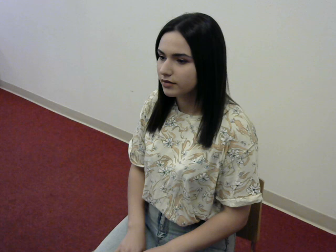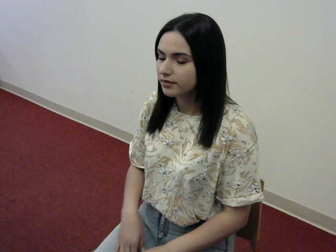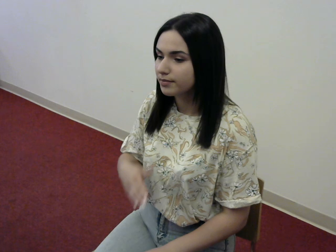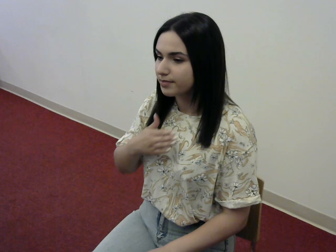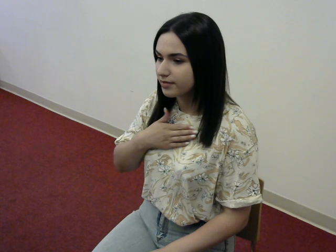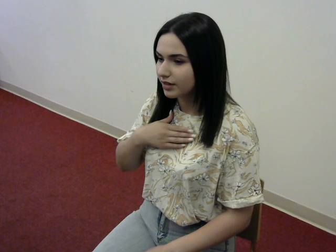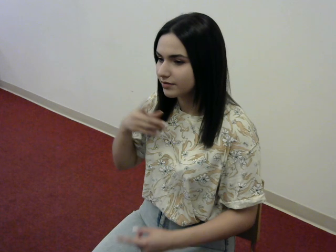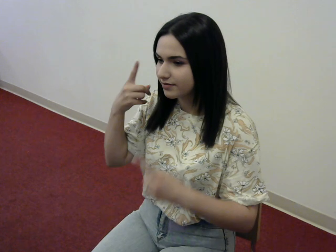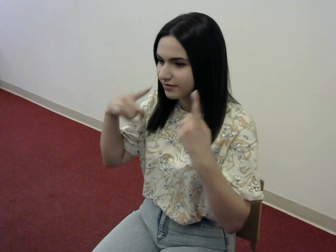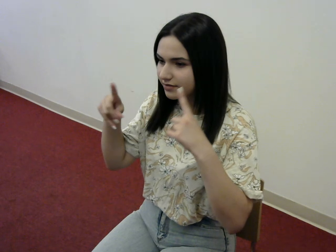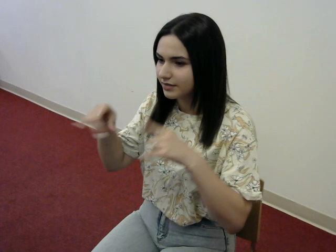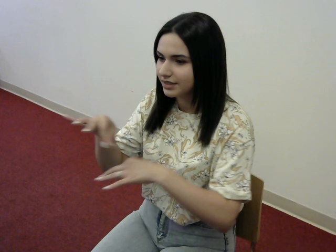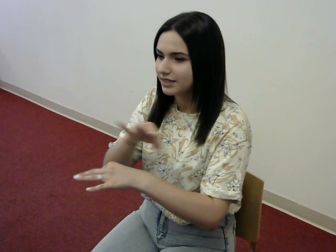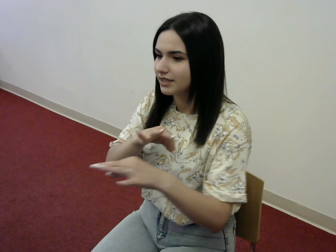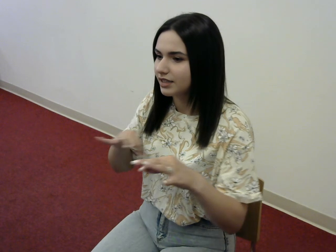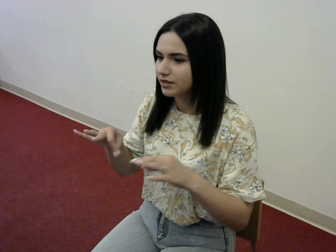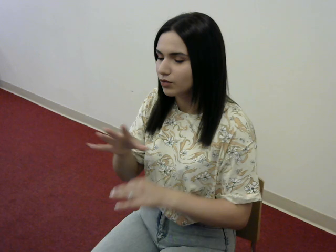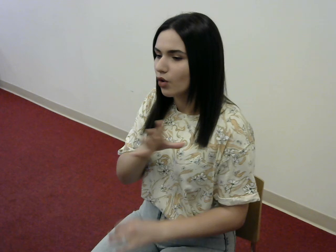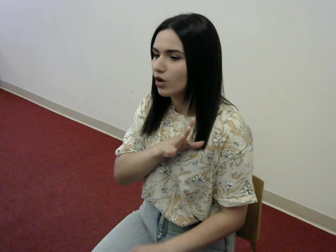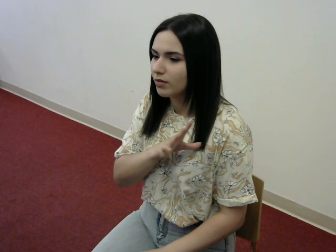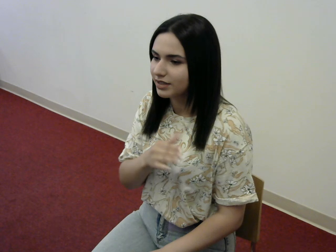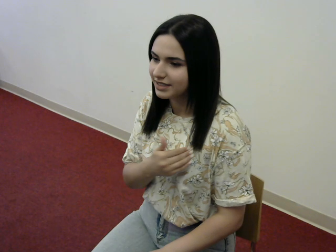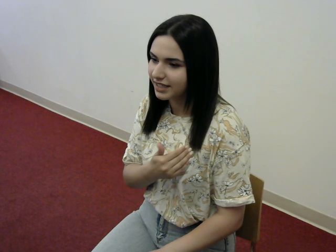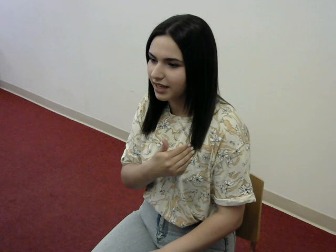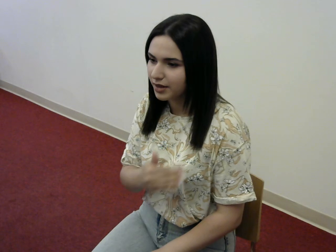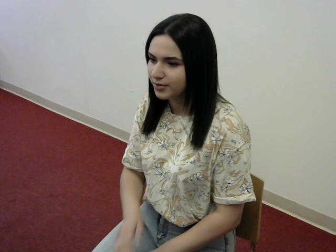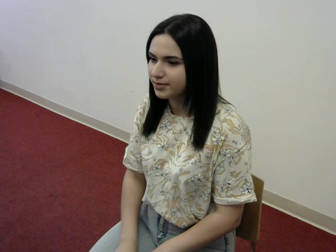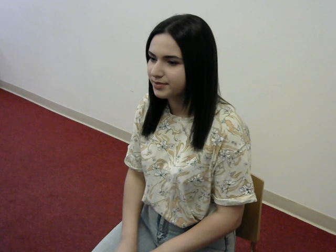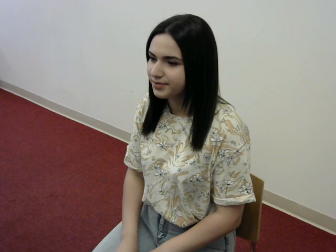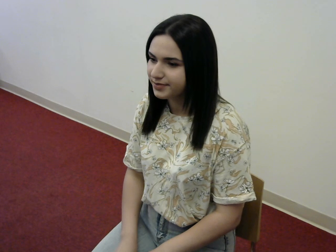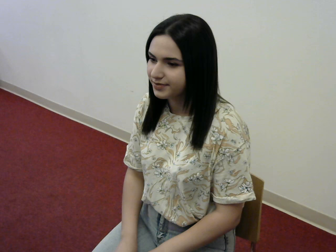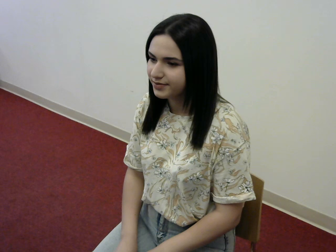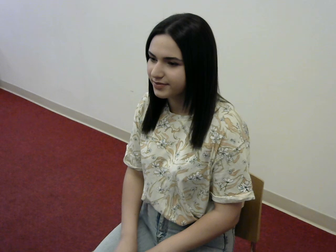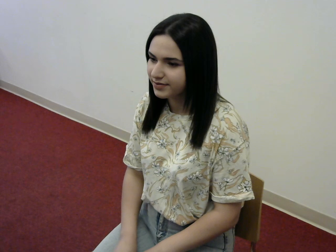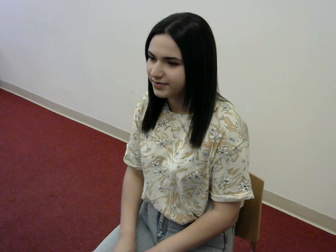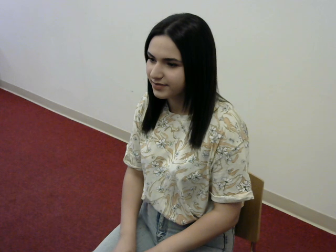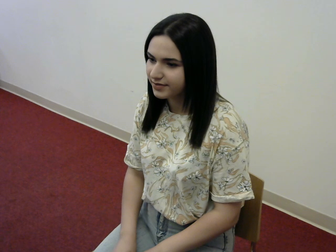Mən dizayner olmaq istəyirəm